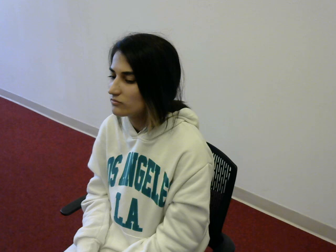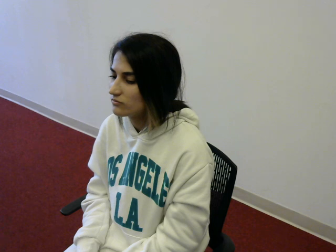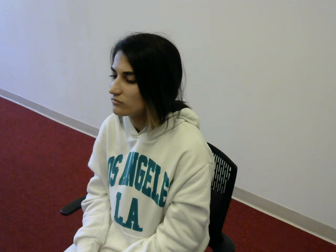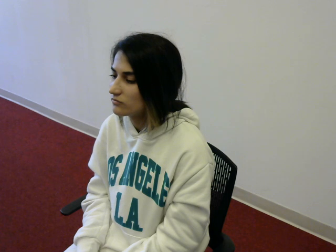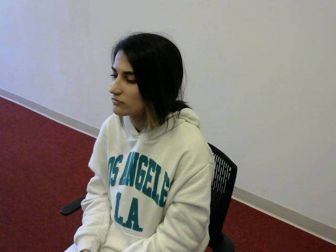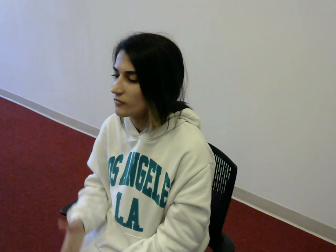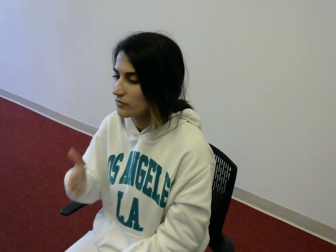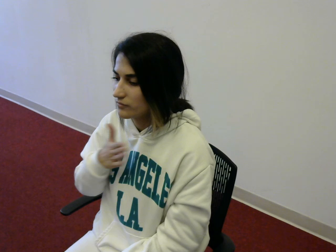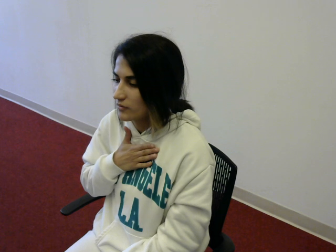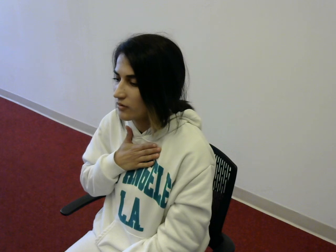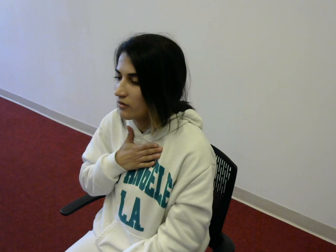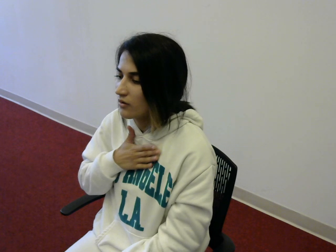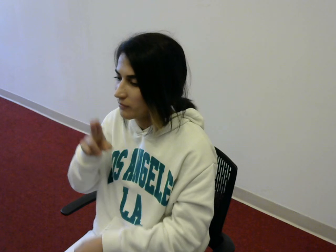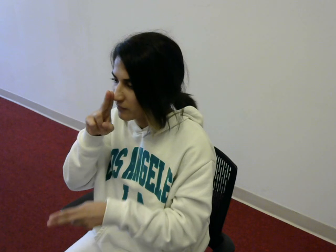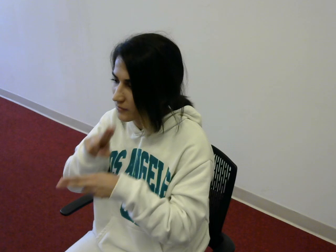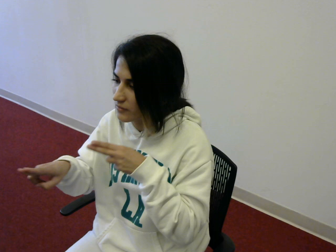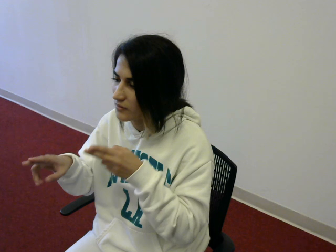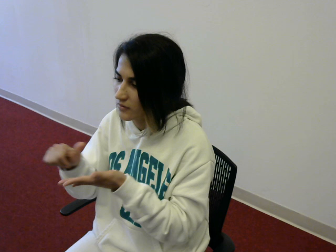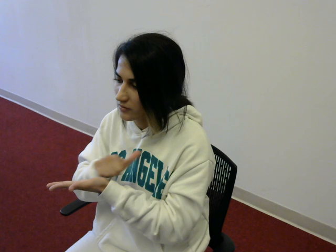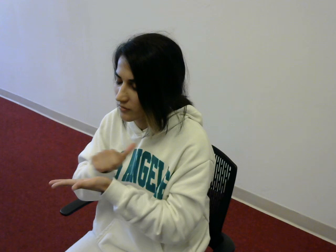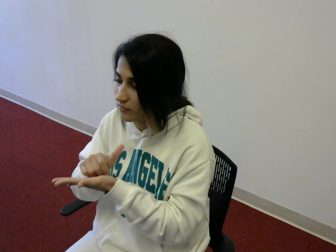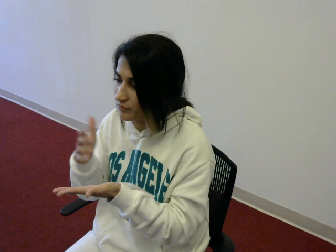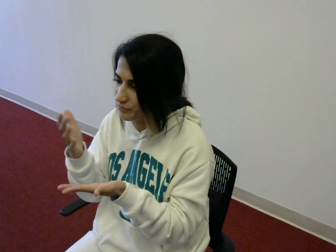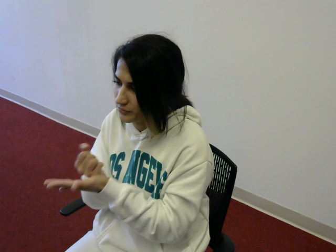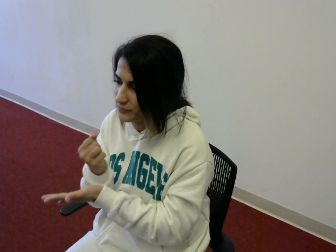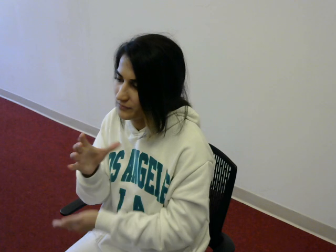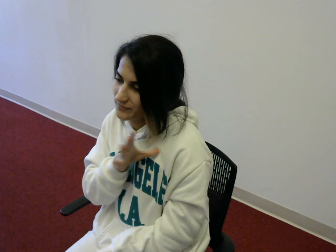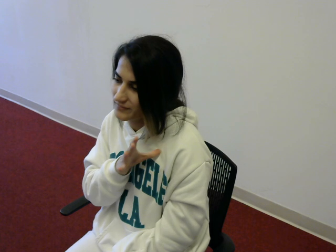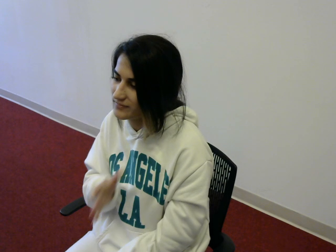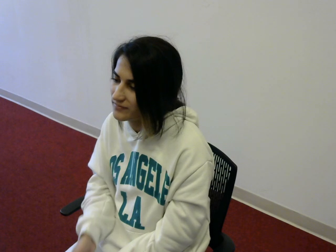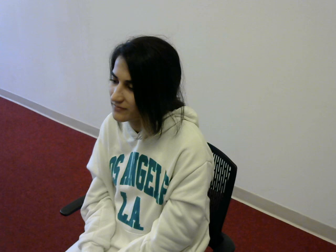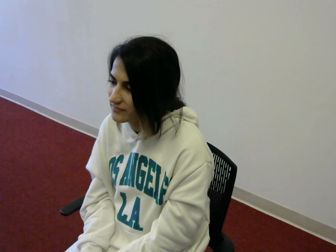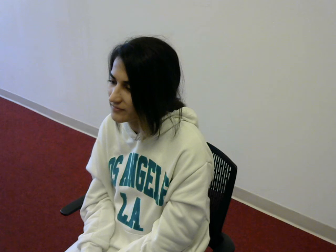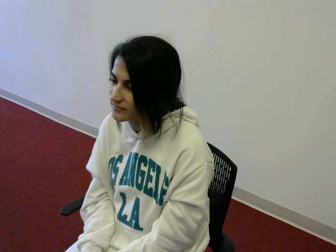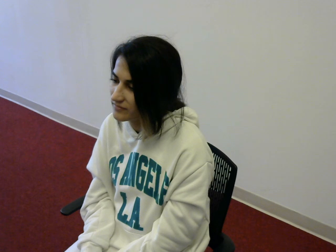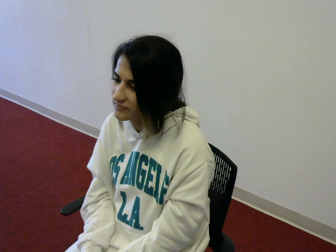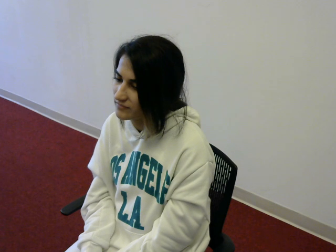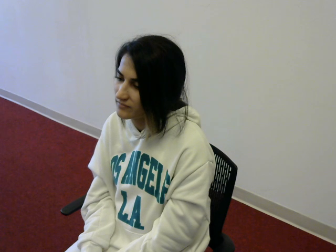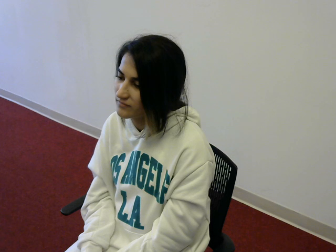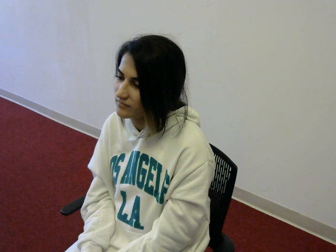Mən itirdiyim sənədi tapmışam